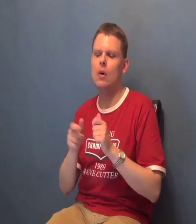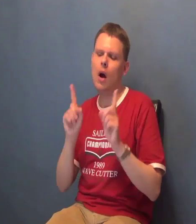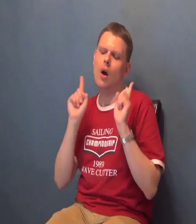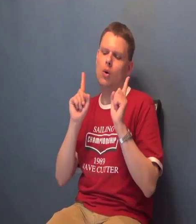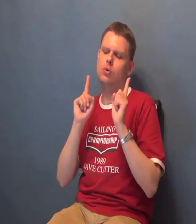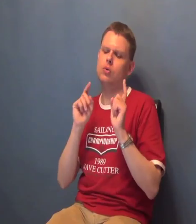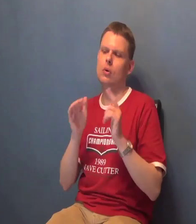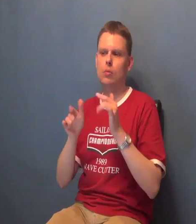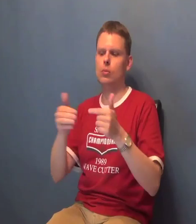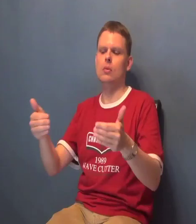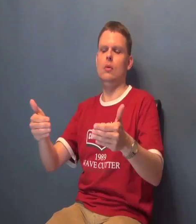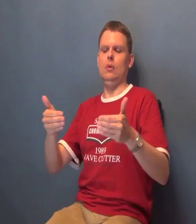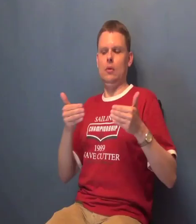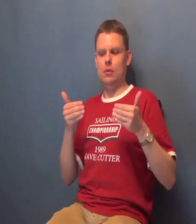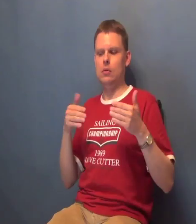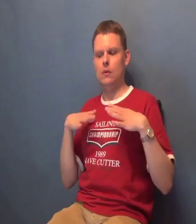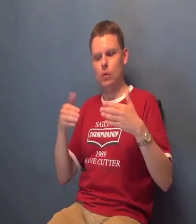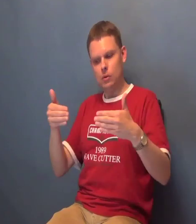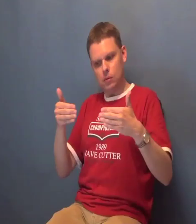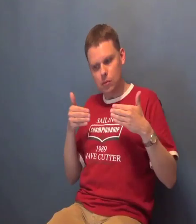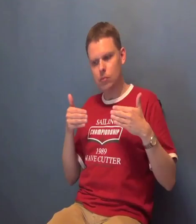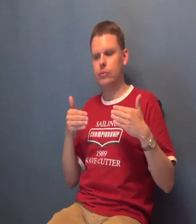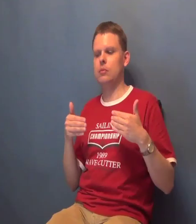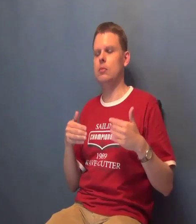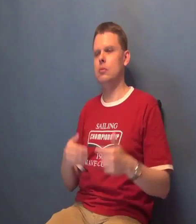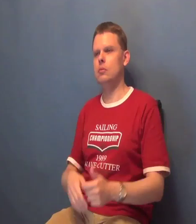Ale ostrożnie, należy trzymać się dalej od linii.